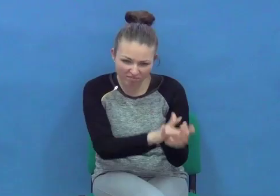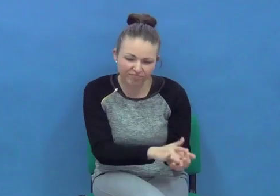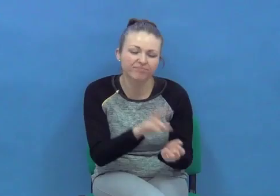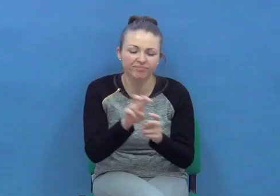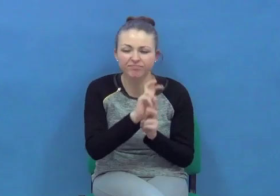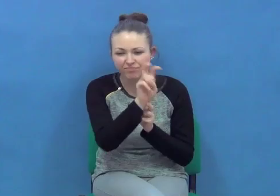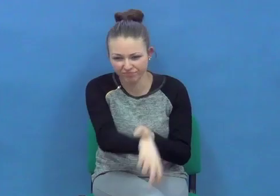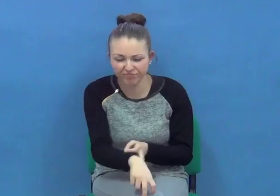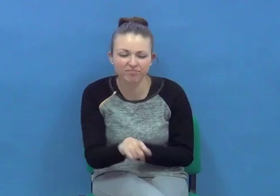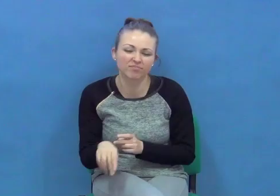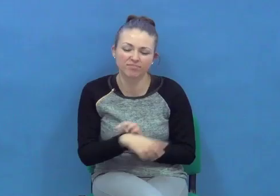Wysiedli z autobusu.